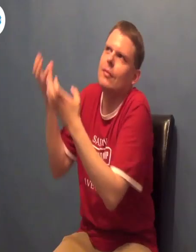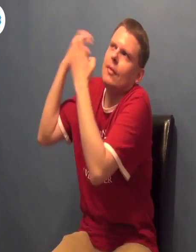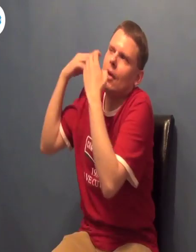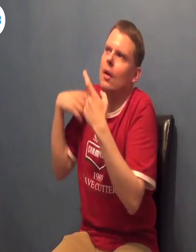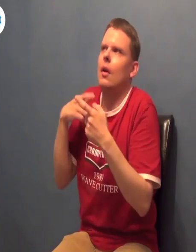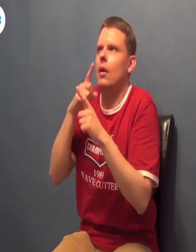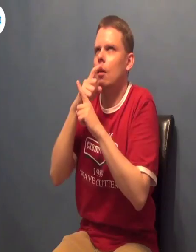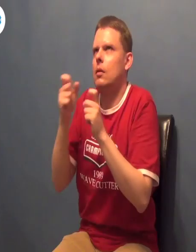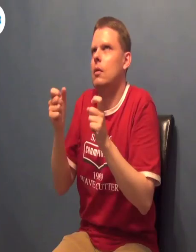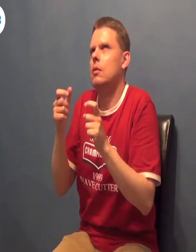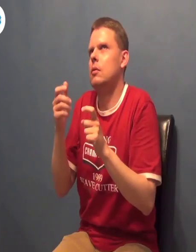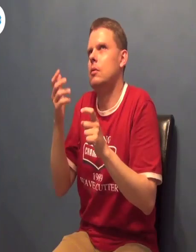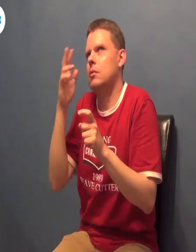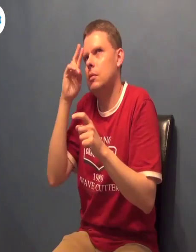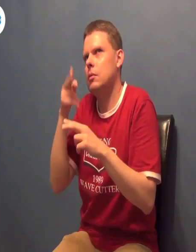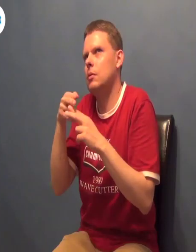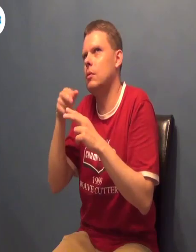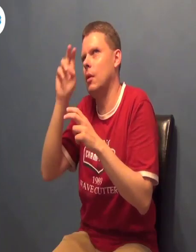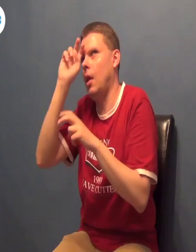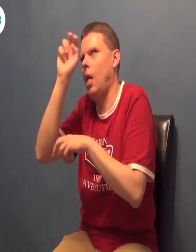W zasadzie to było szalone, tak spaść w przepaść.